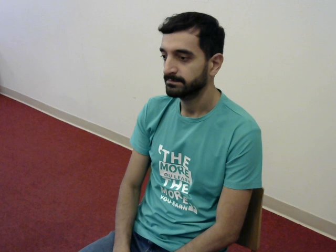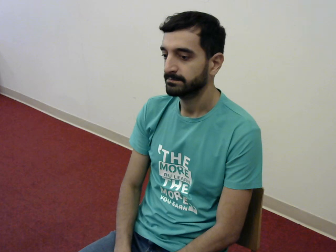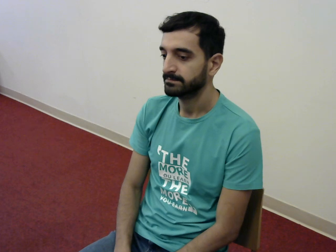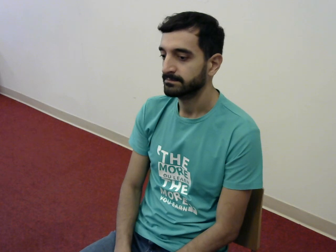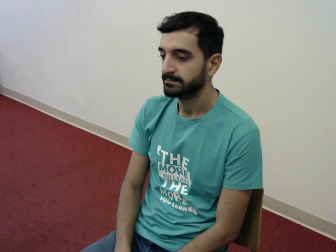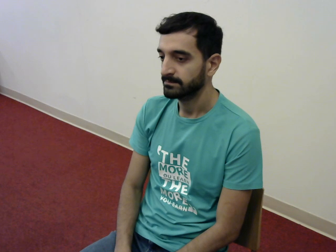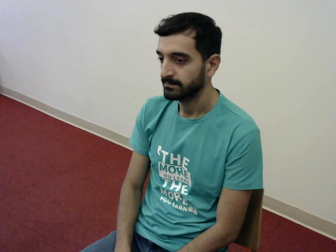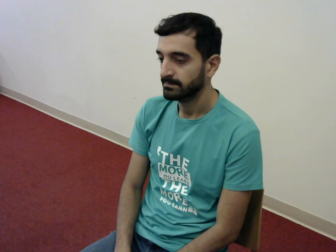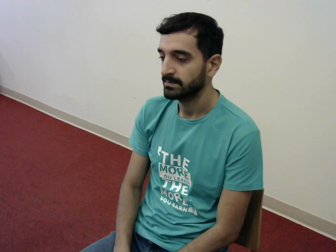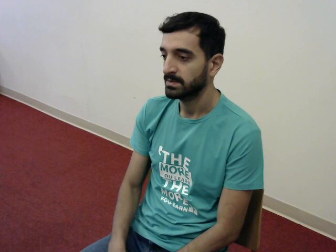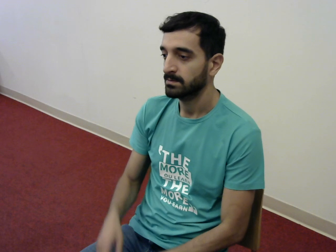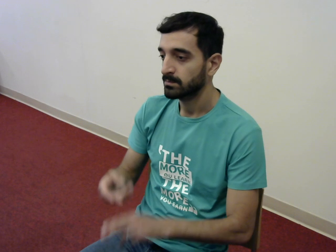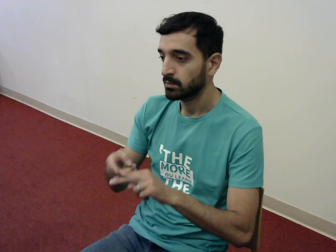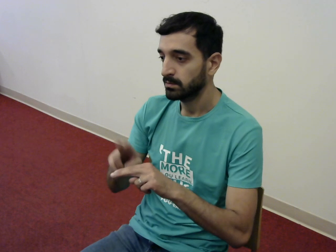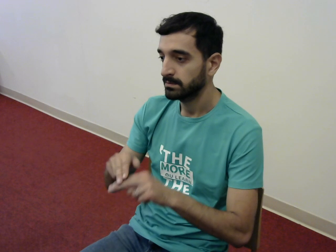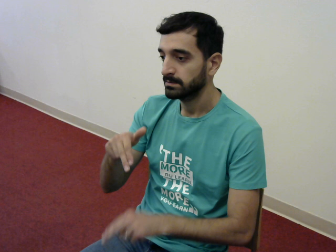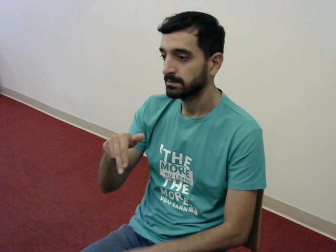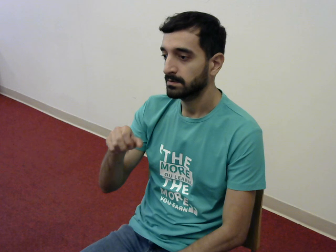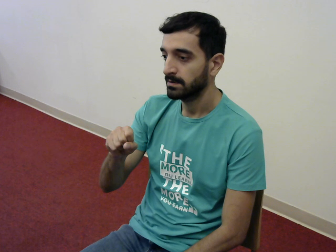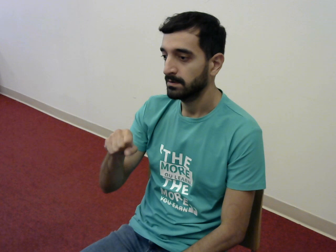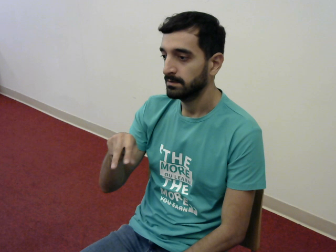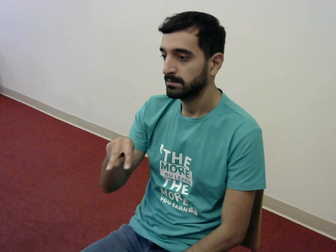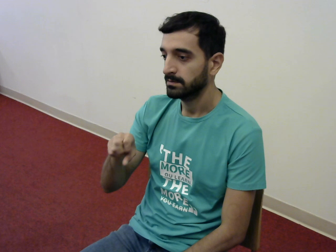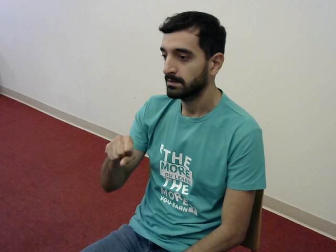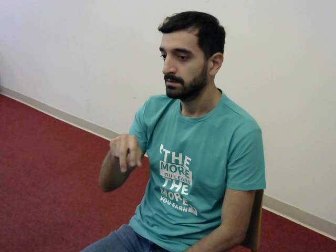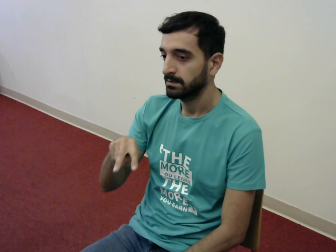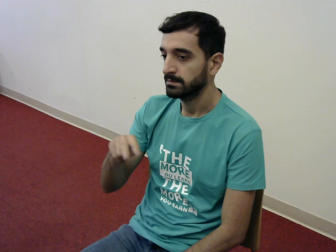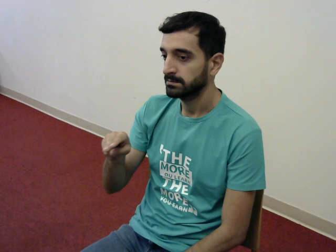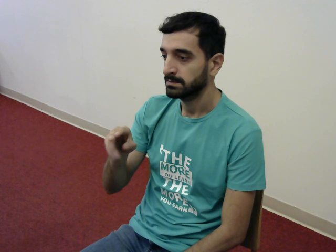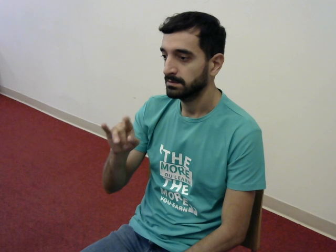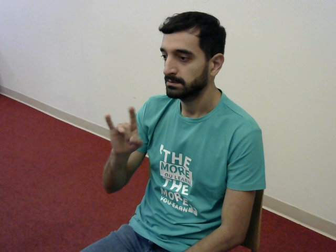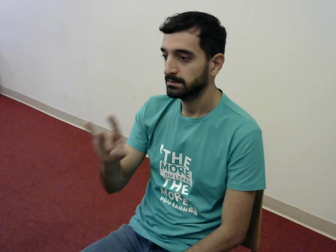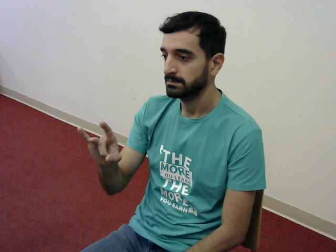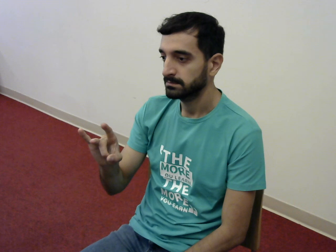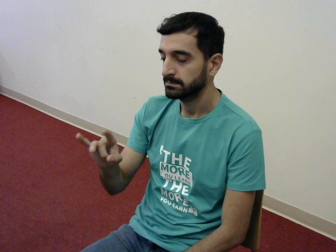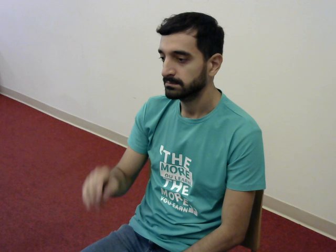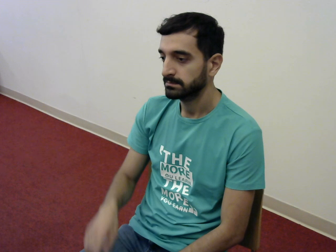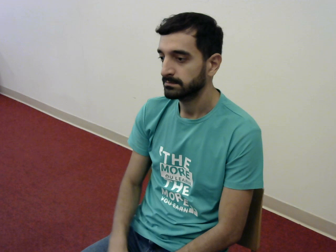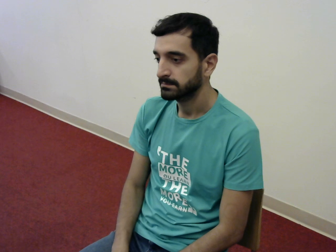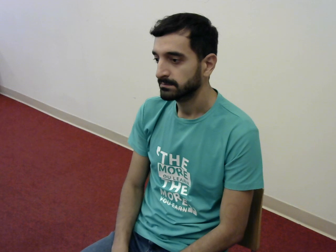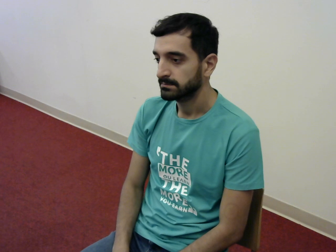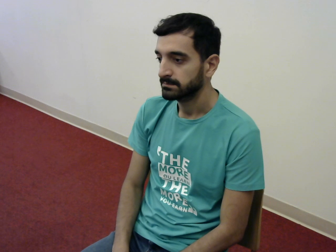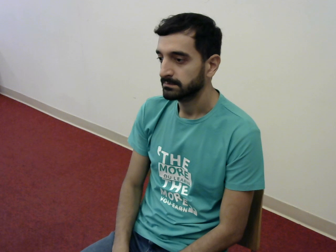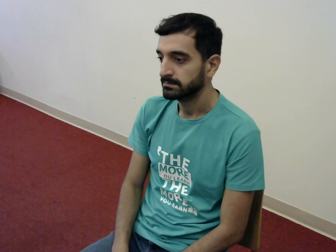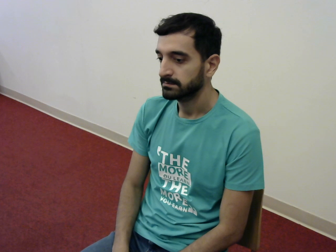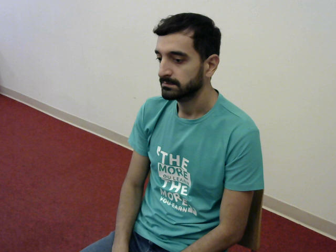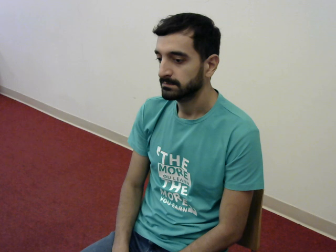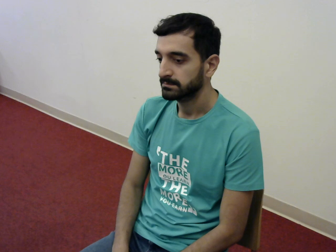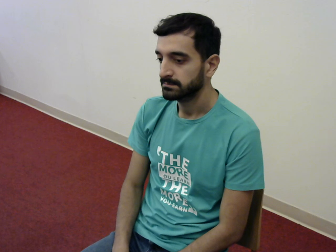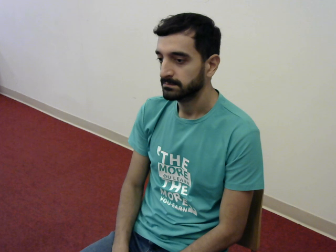Bu halaldır?